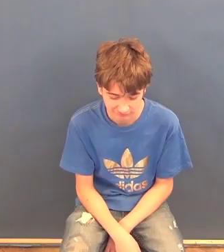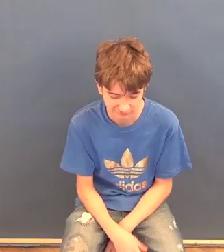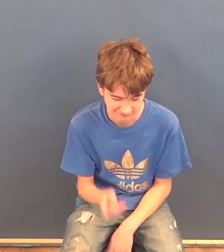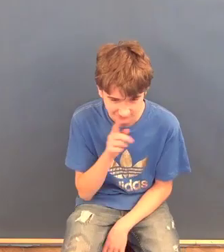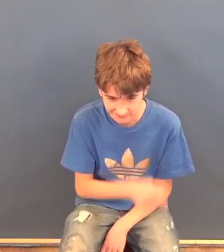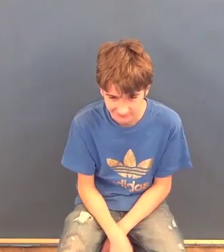Zły.